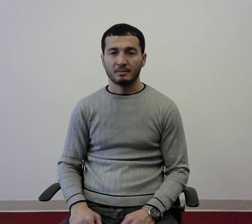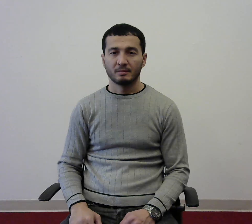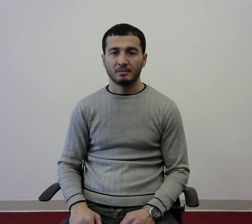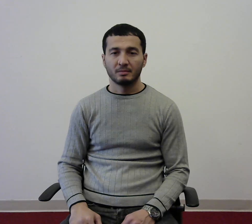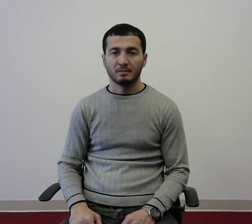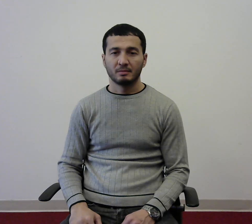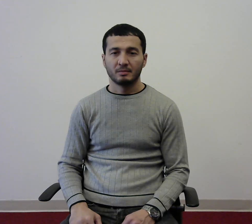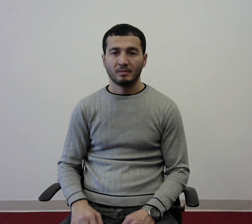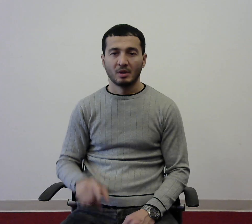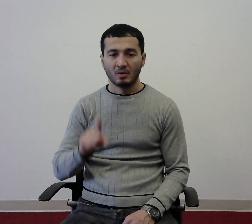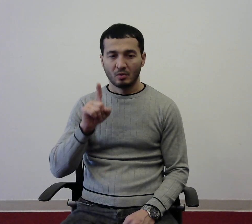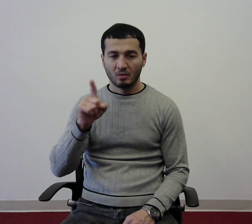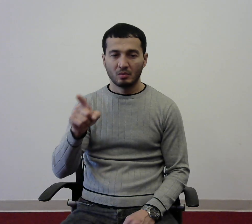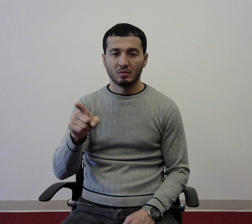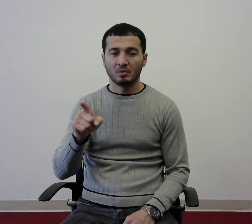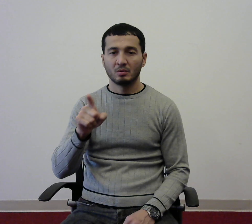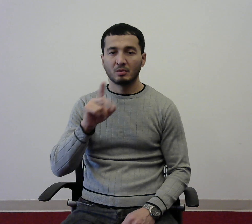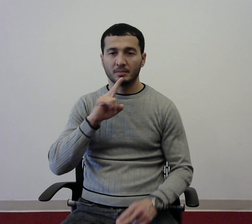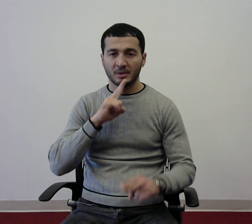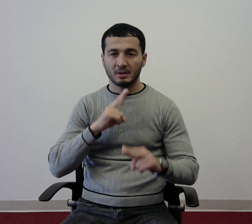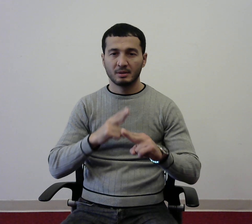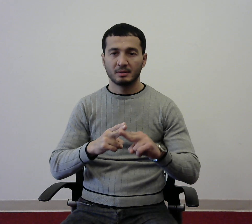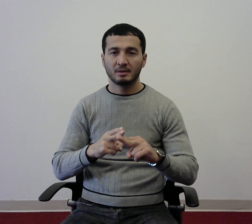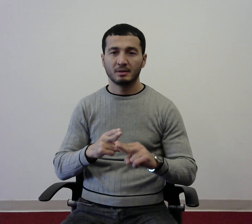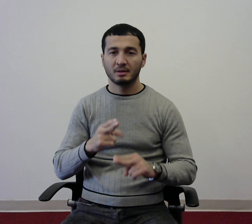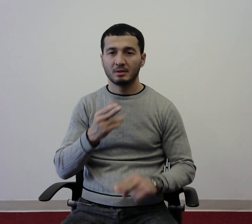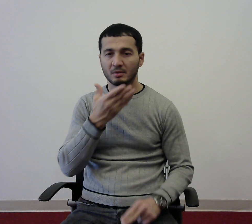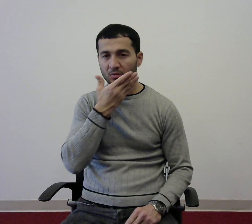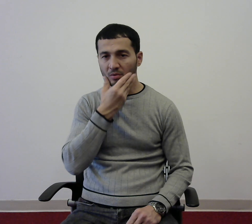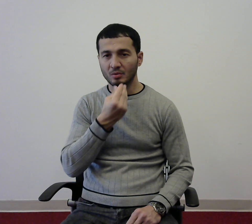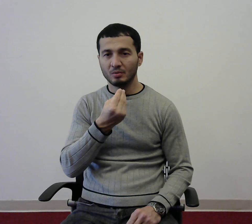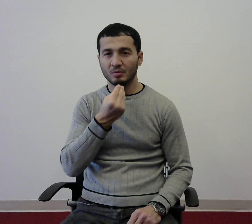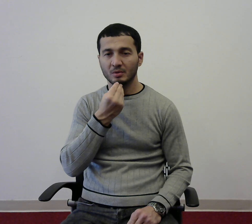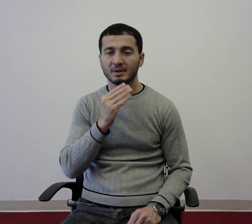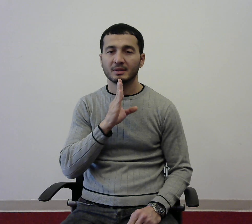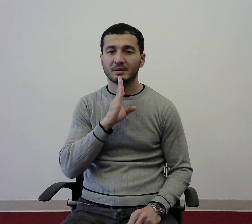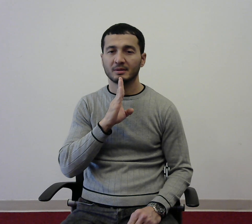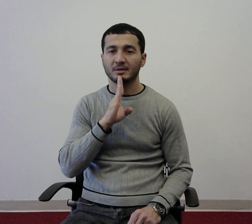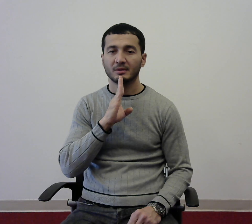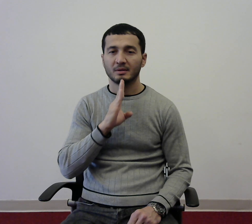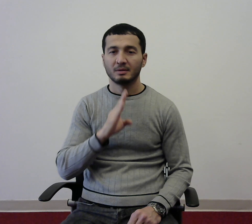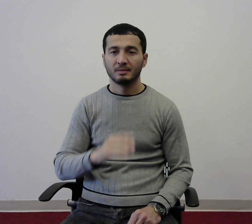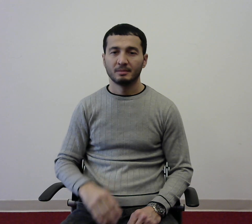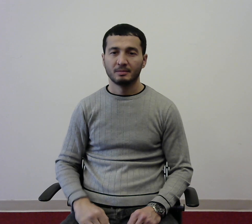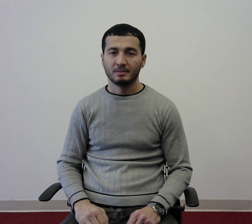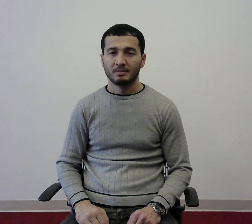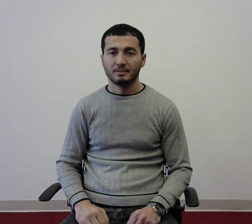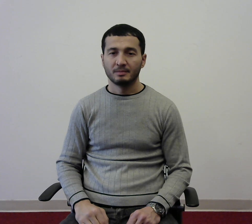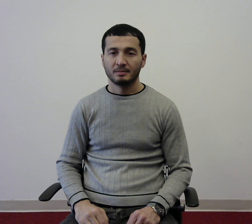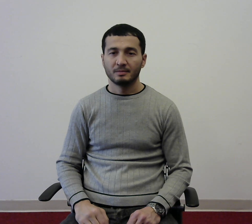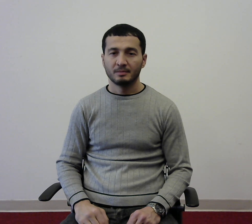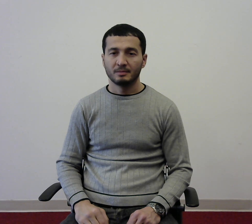Onun bacısı gözəl qızdır